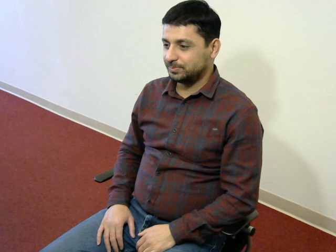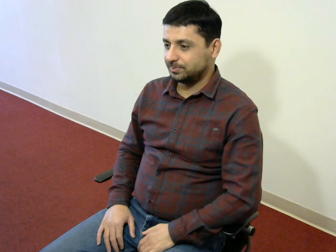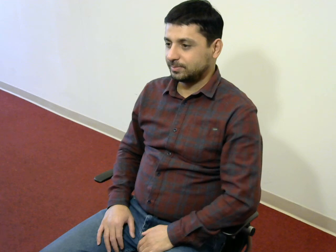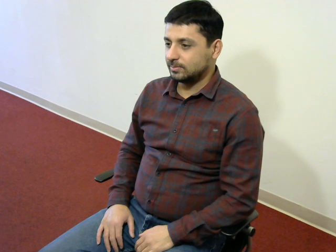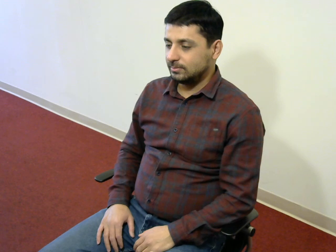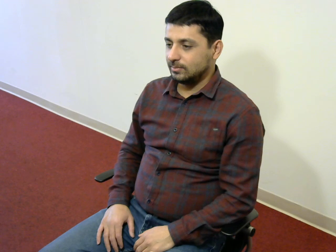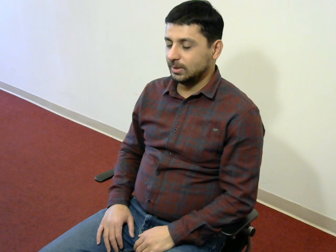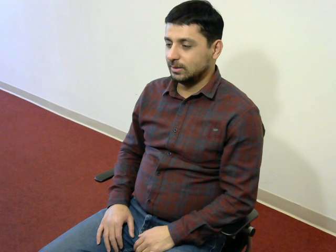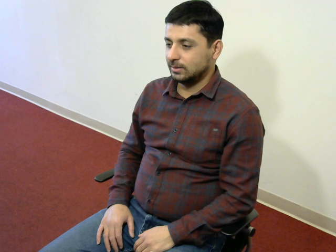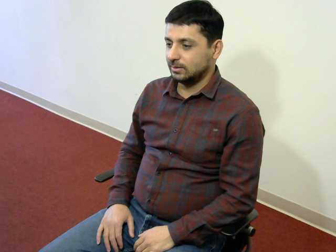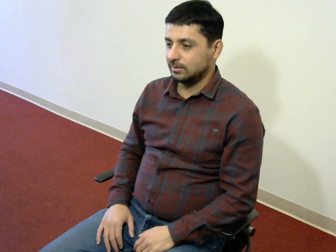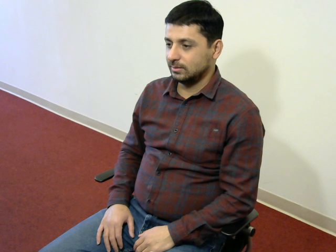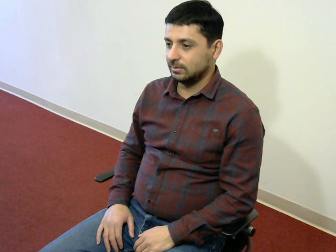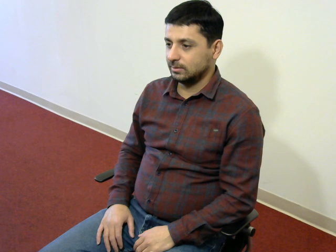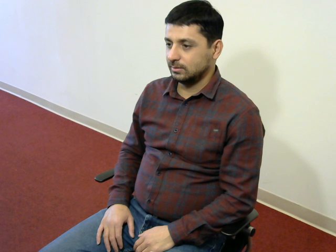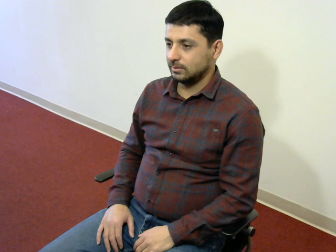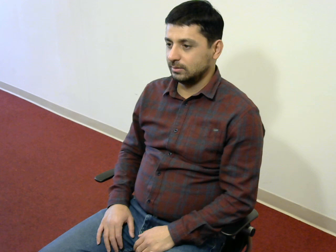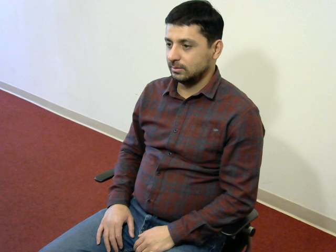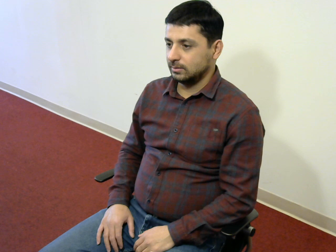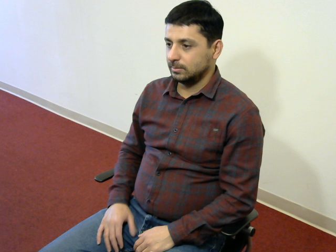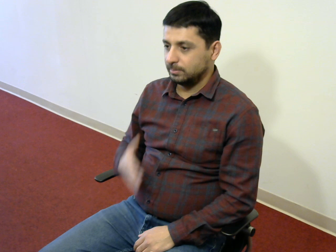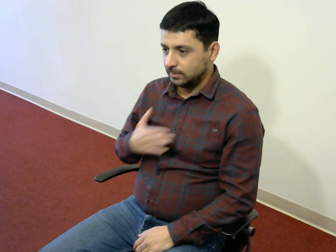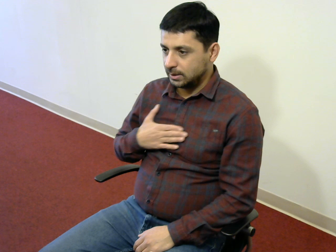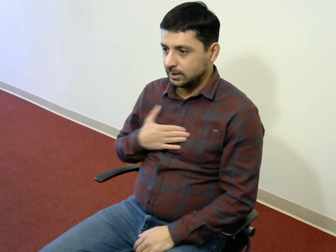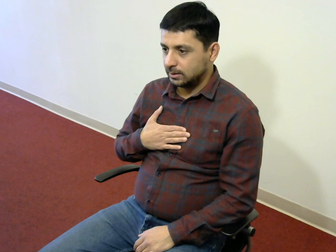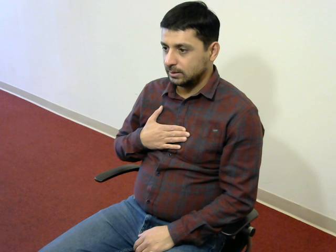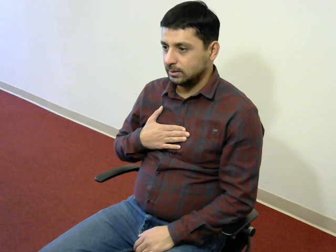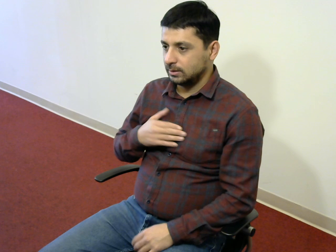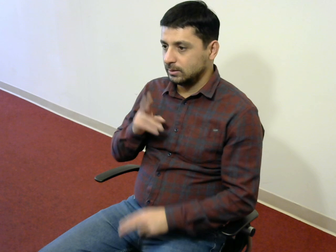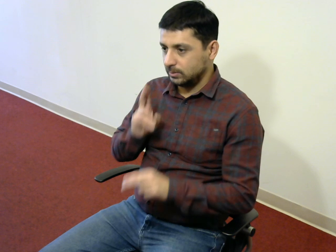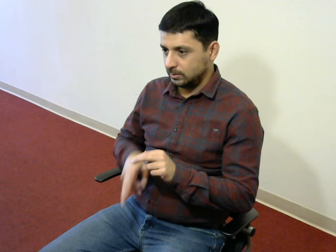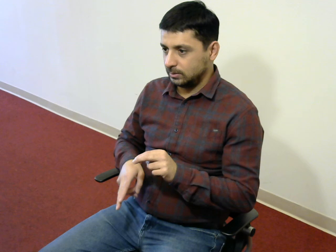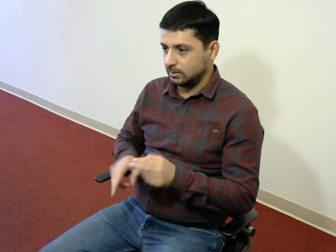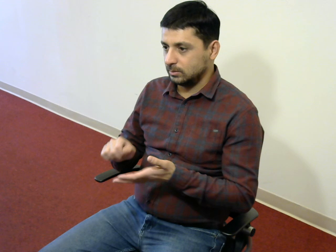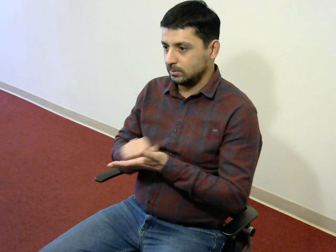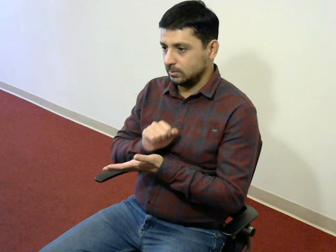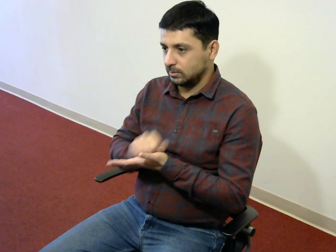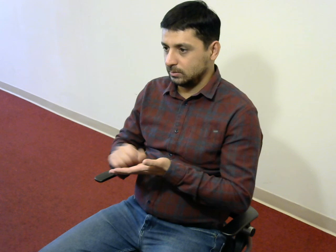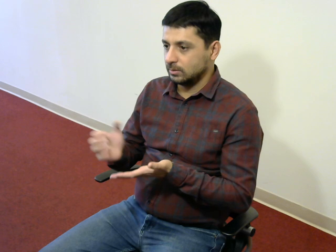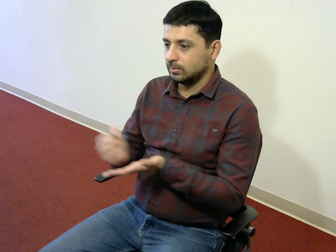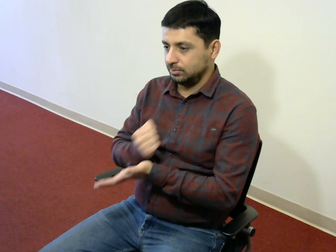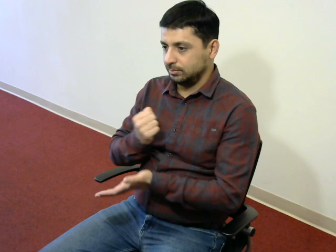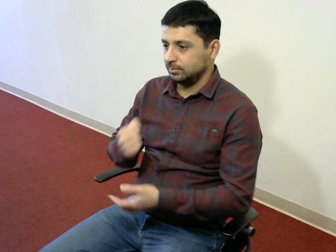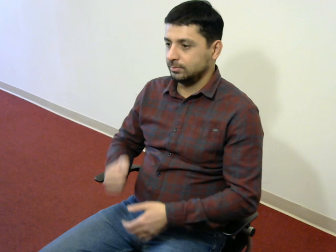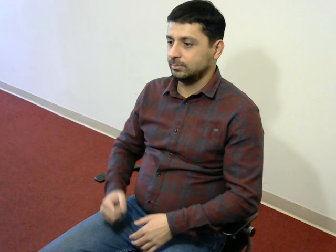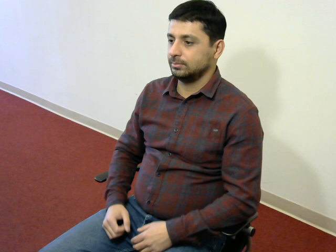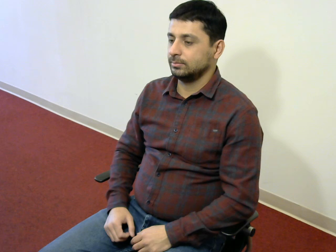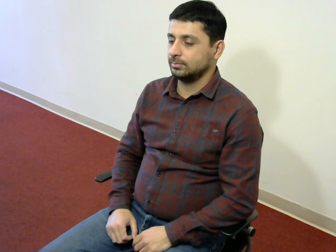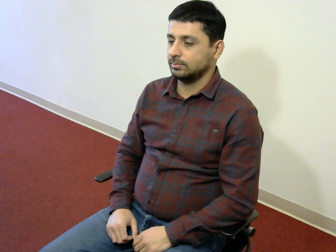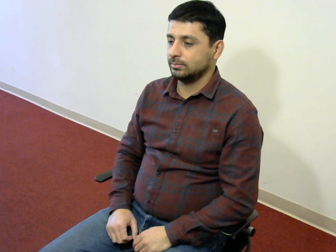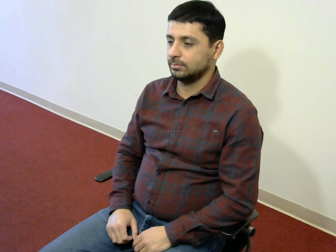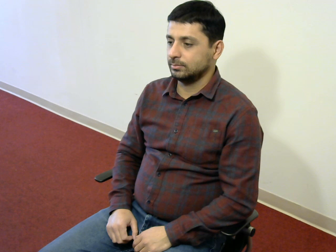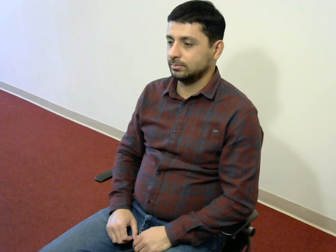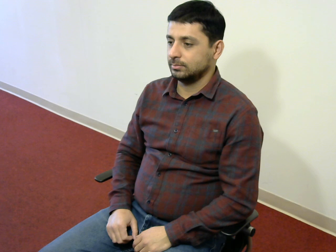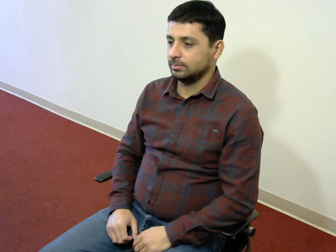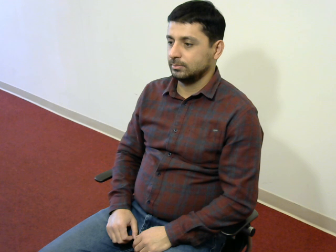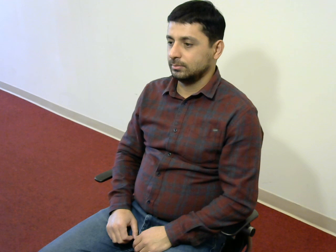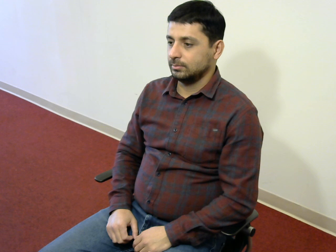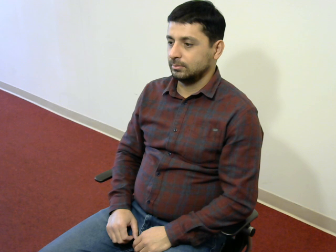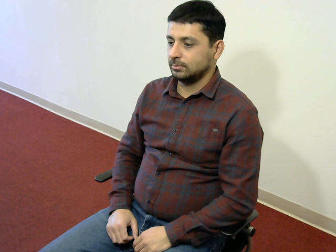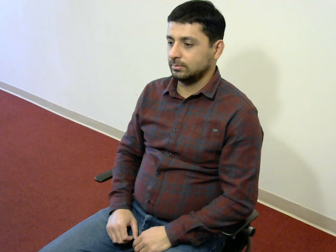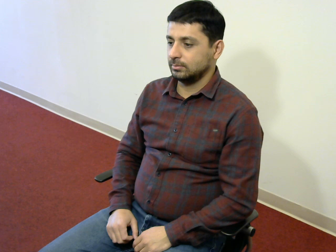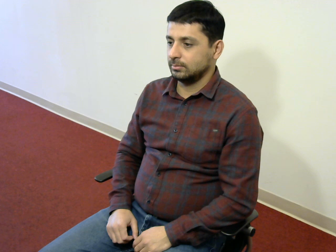Mən itirdiyim sənədi tapmışam